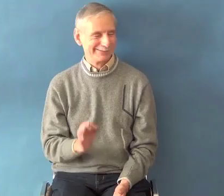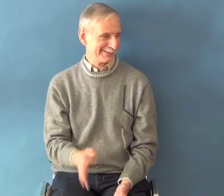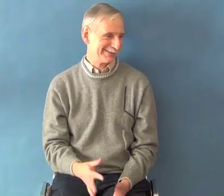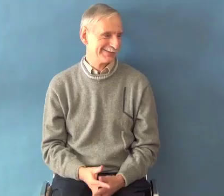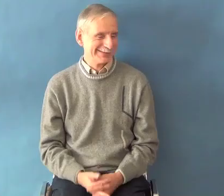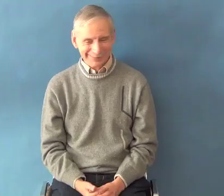No, OK.